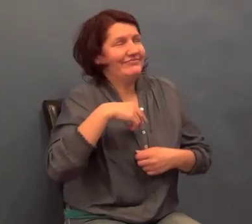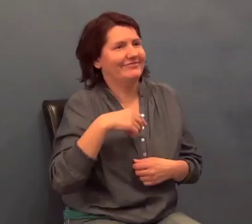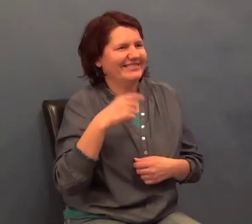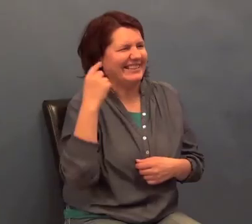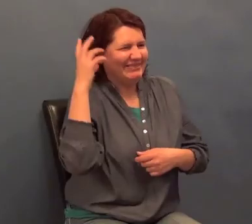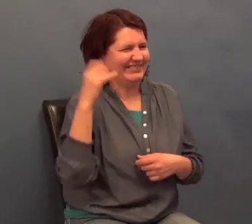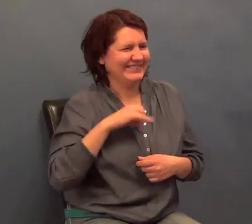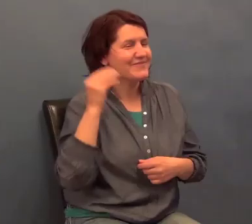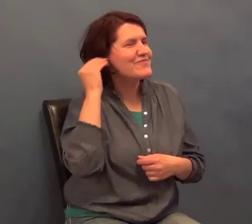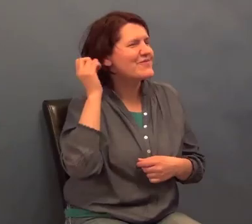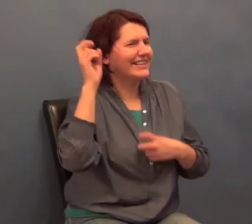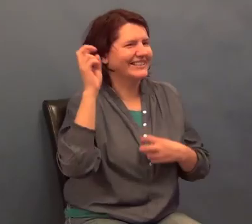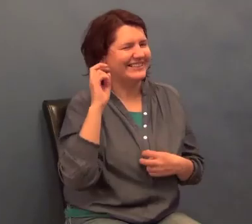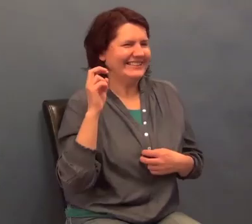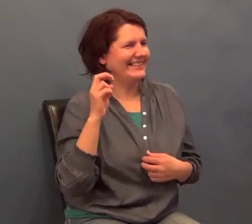Słychać głośny cmok.